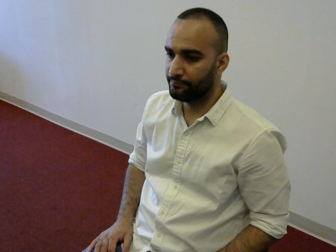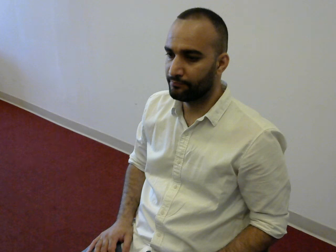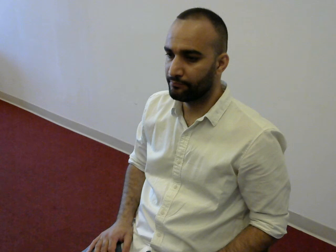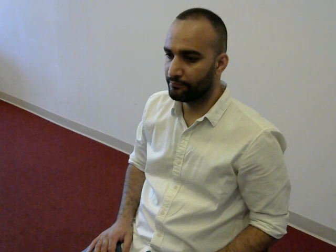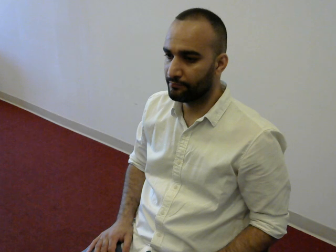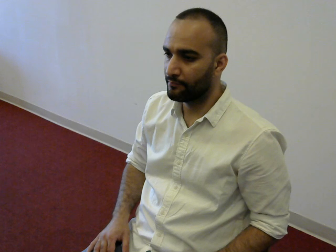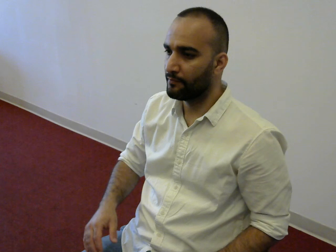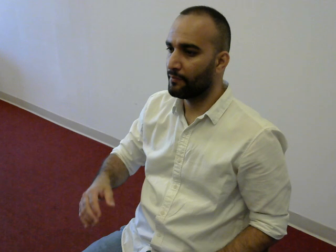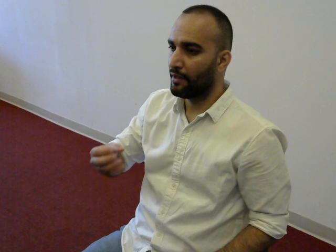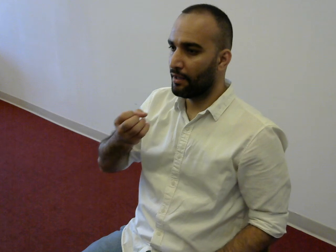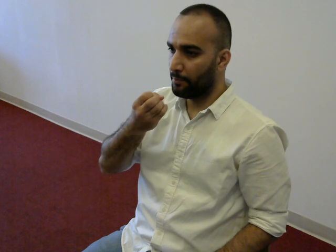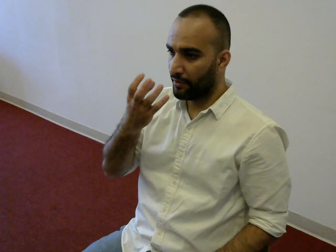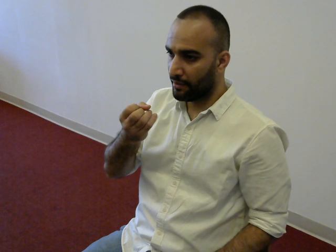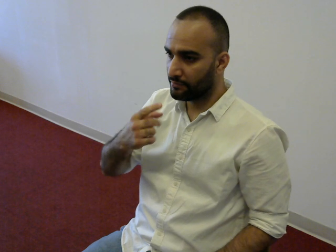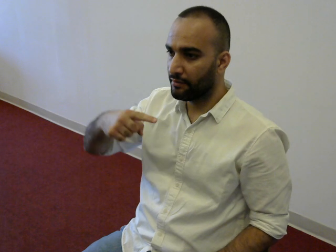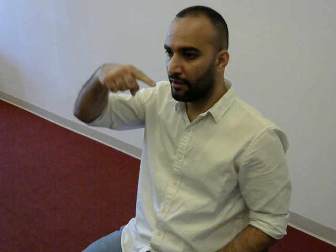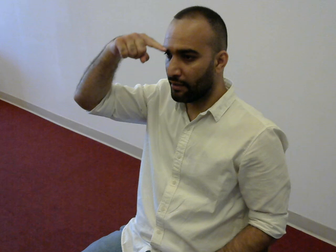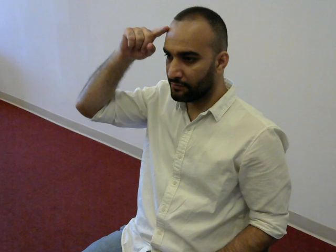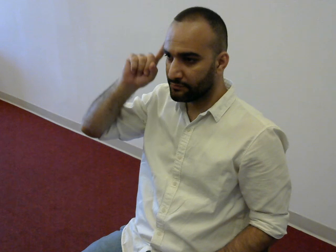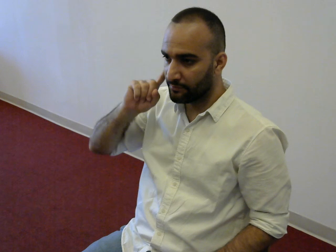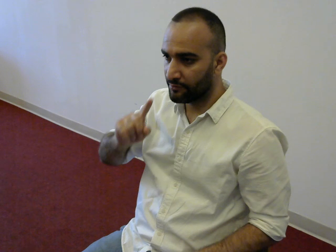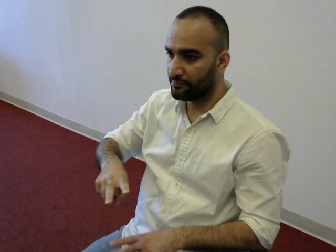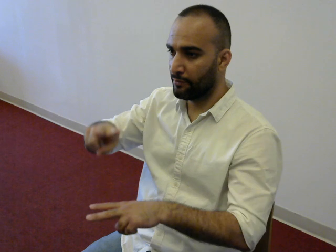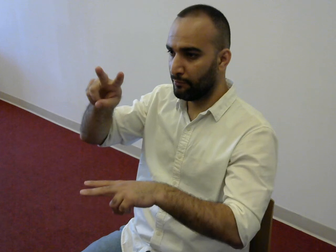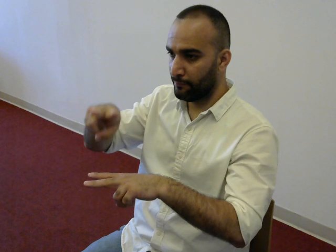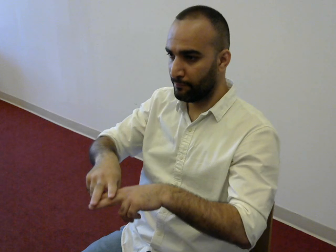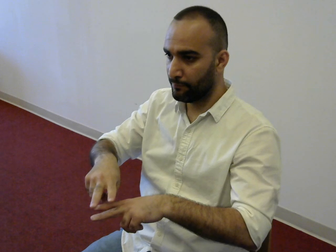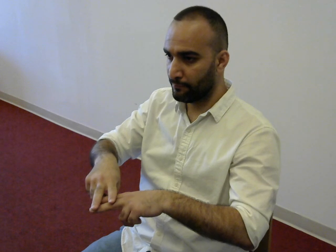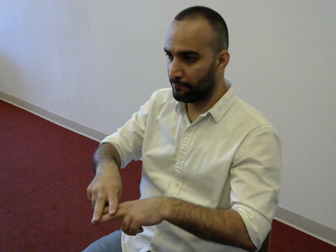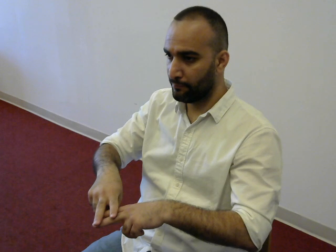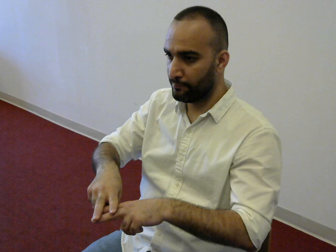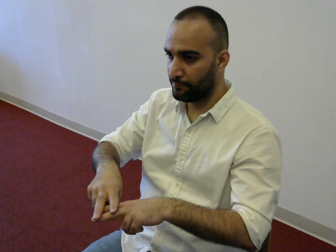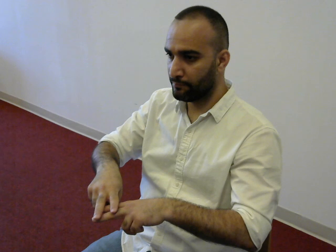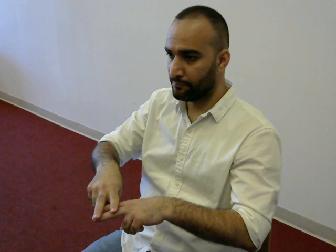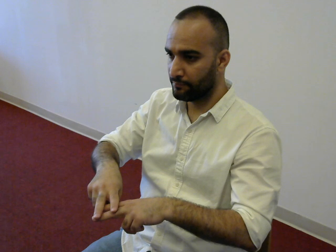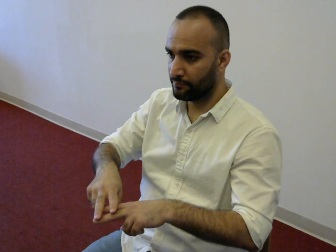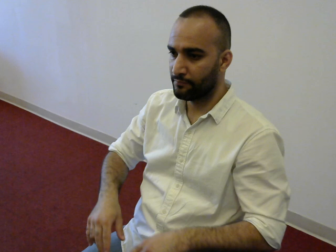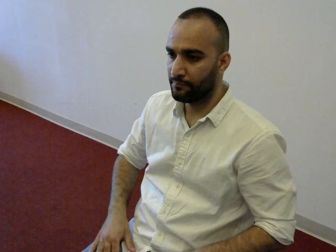Bakı Azərbaycanın paytaxtıdır